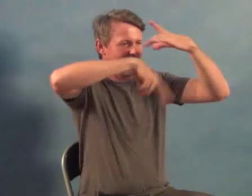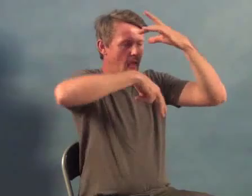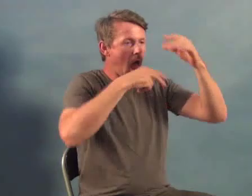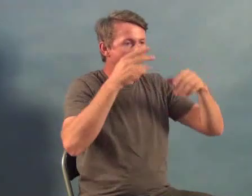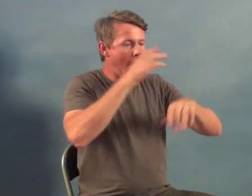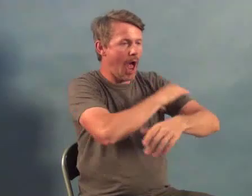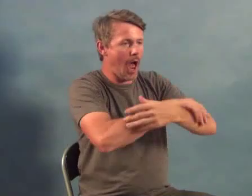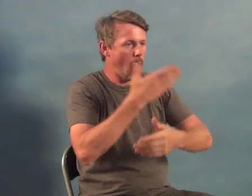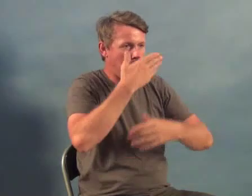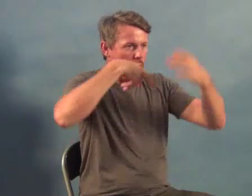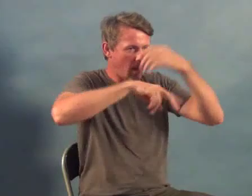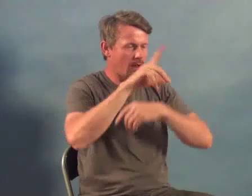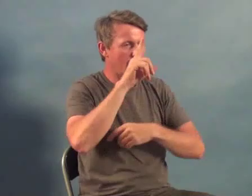Tak wskoczył, że nie widać jego kończyn.